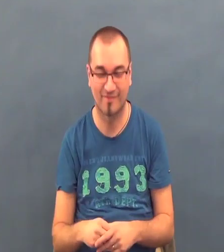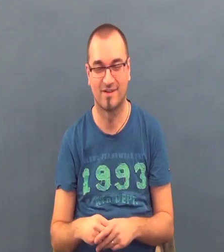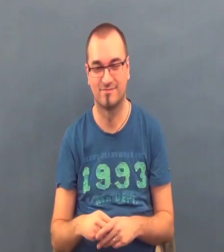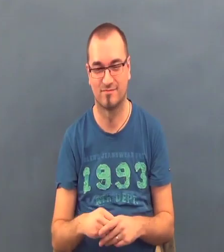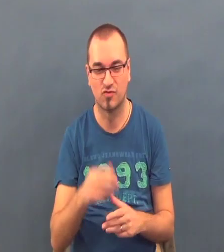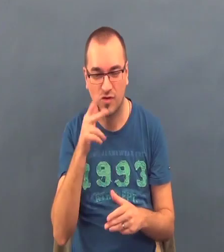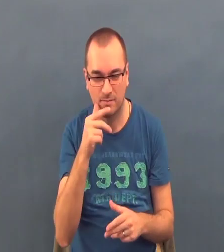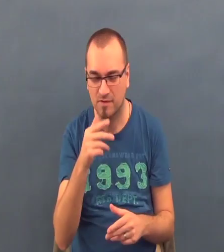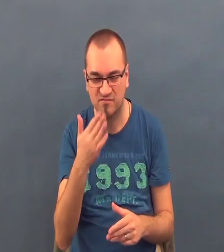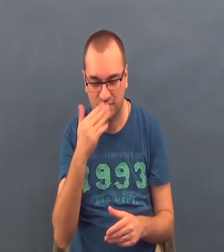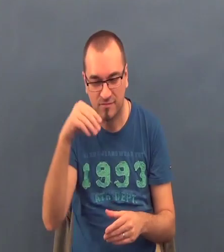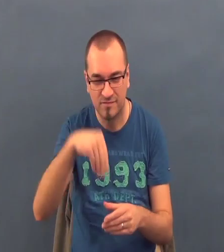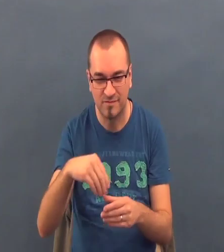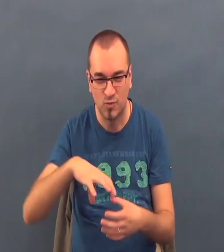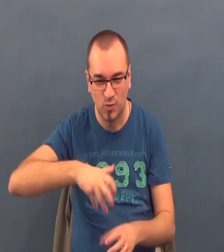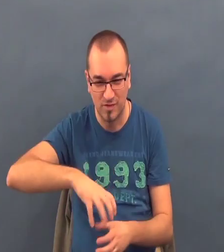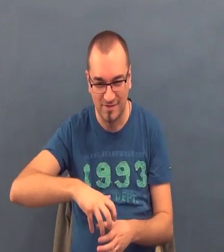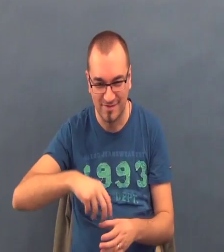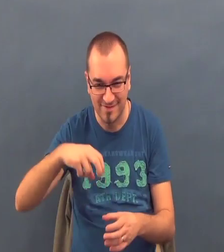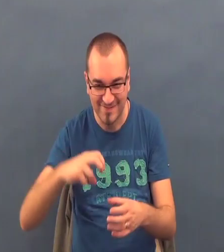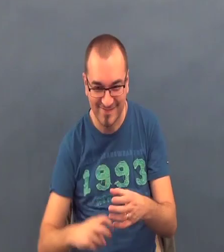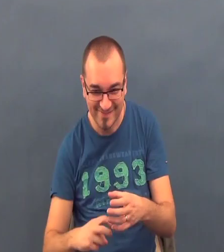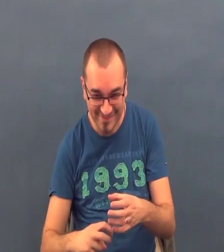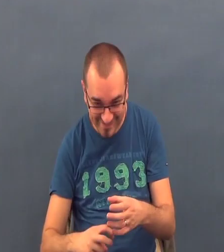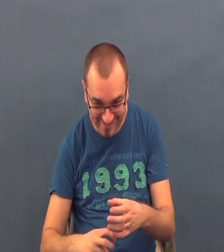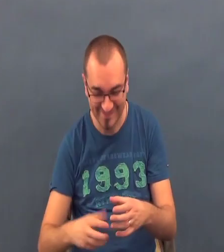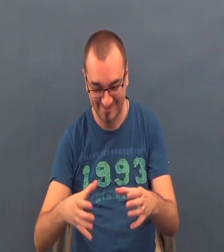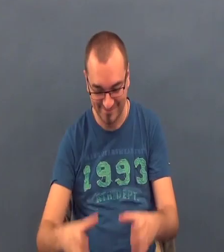Żaba siedzi na dnie słoja.